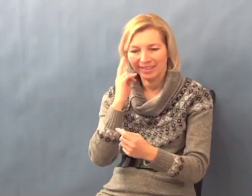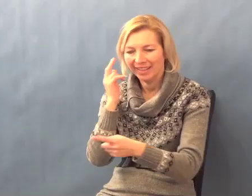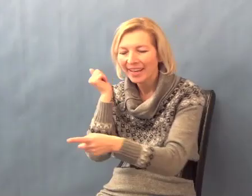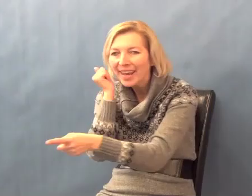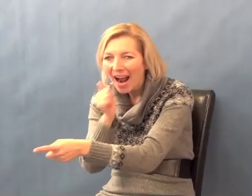A, już wiem. Jestem ślepa!